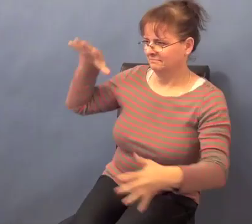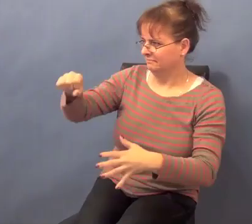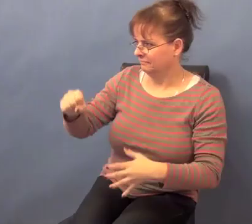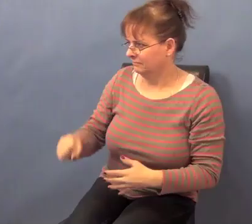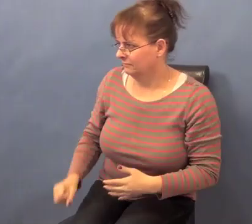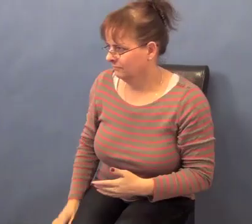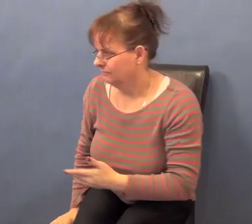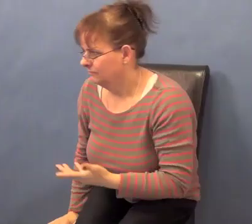Złapałam za drzwi.